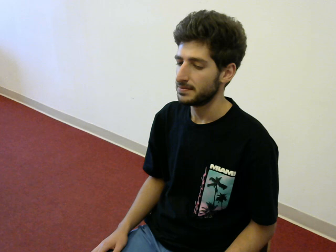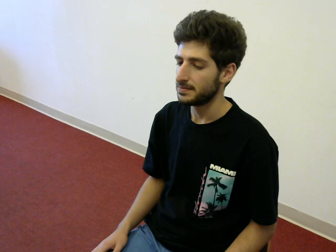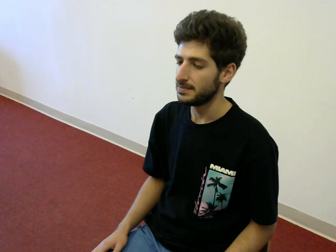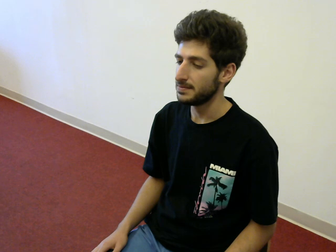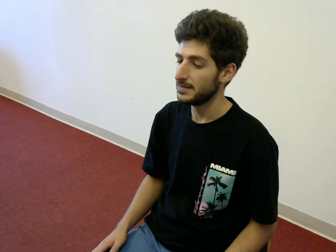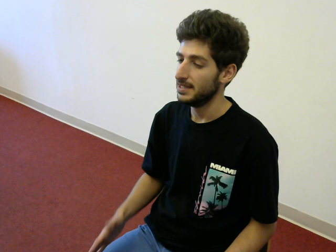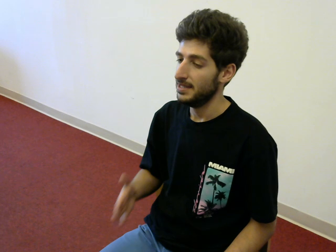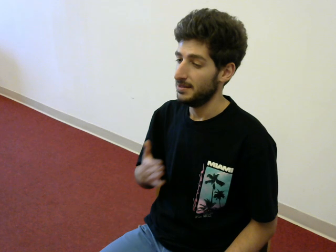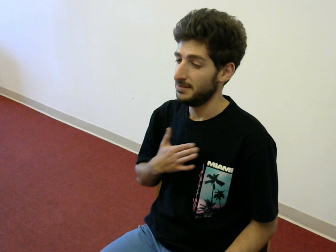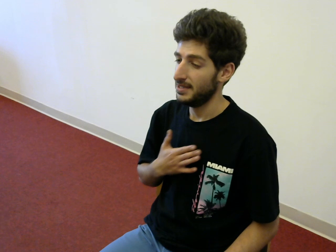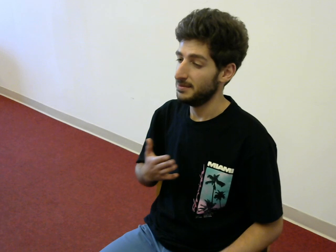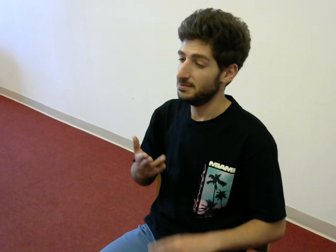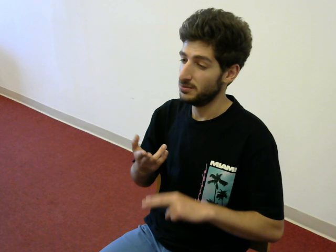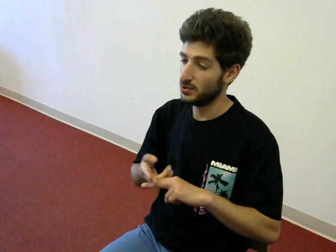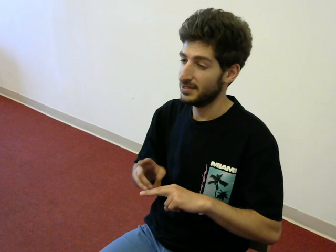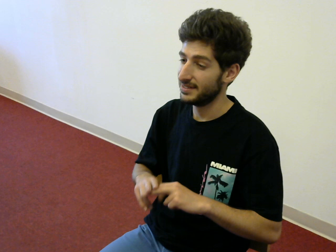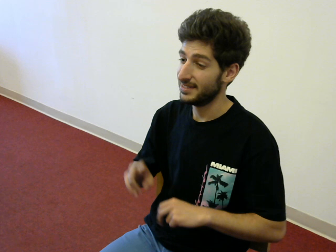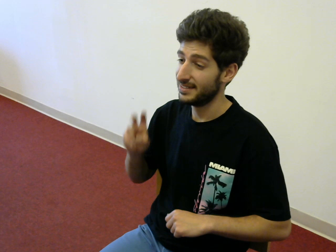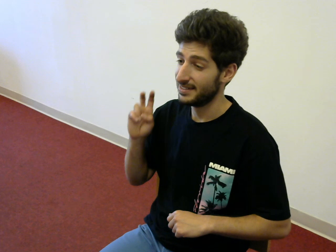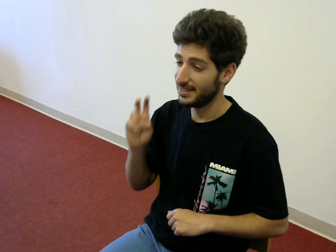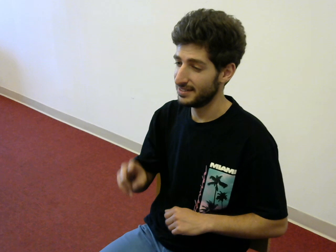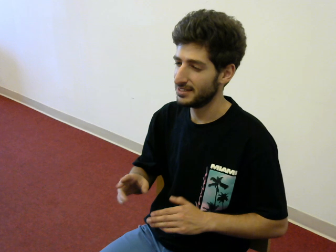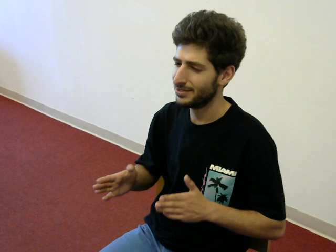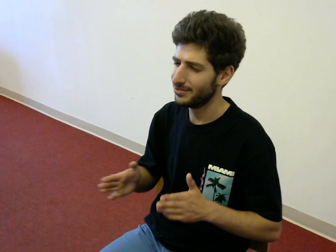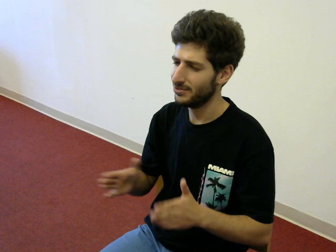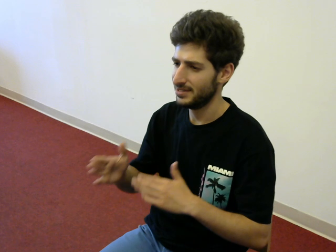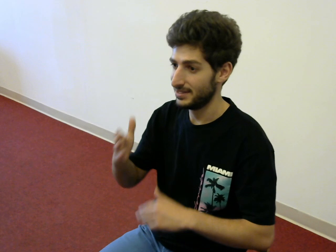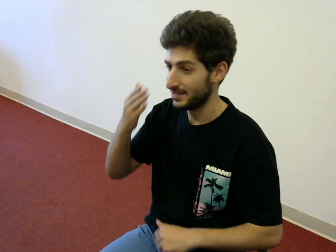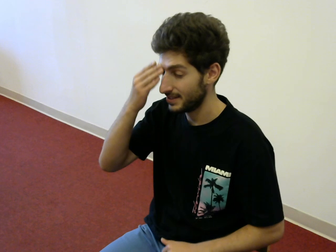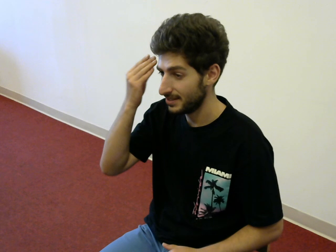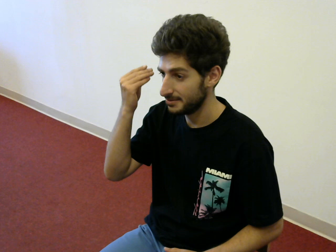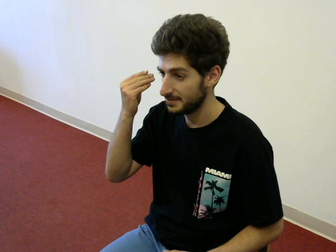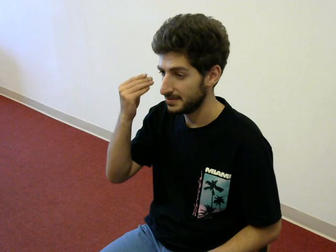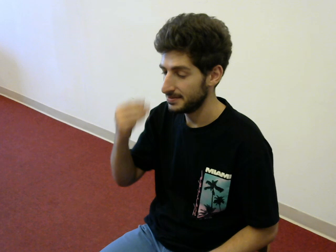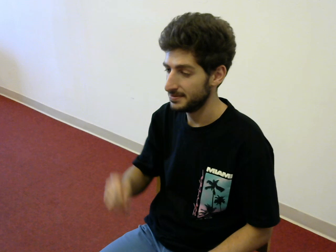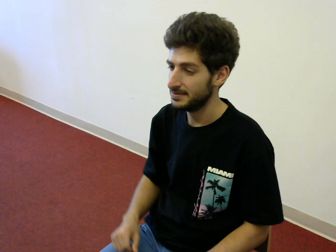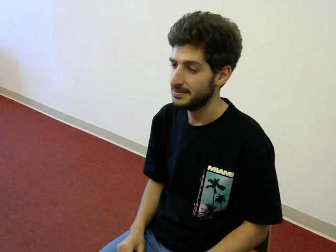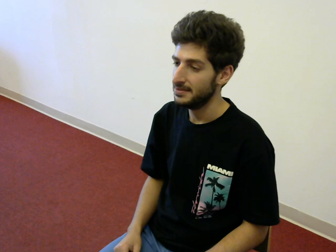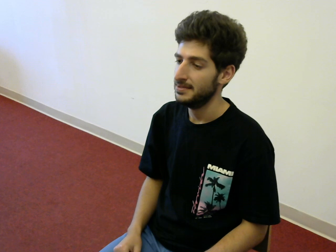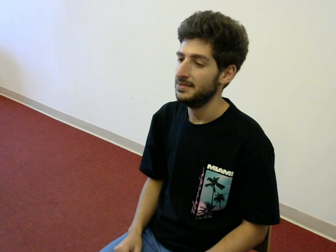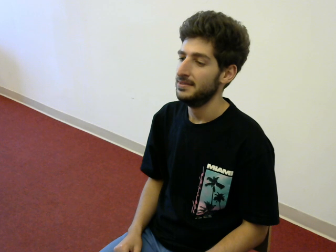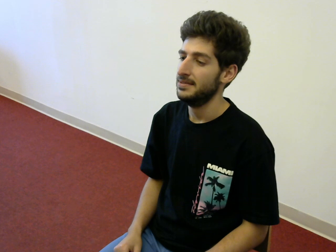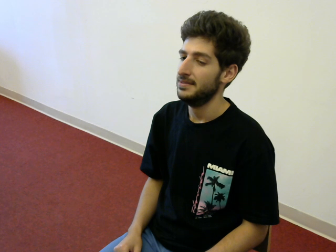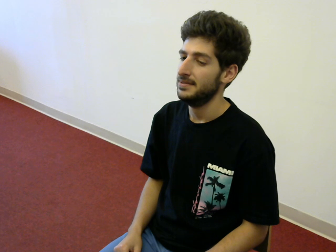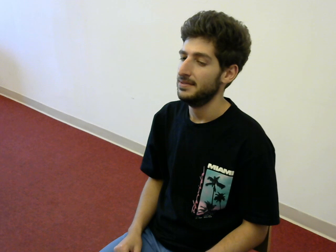Mən bura gələn yolu unutmuşam